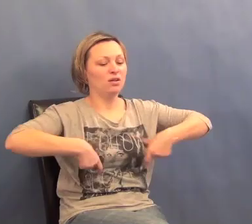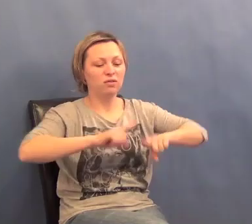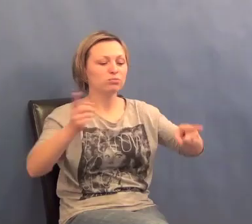Nie wolno.